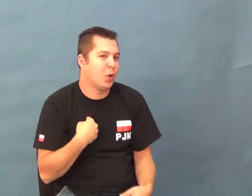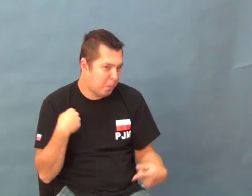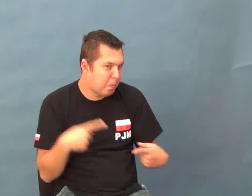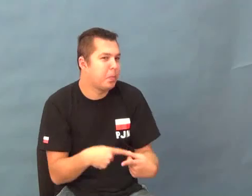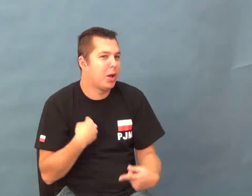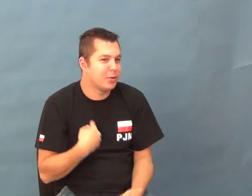Pasuje mi.